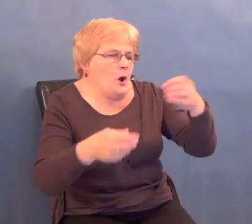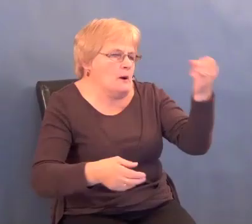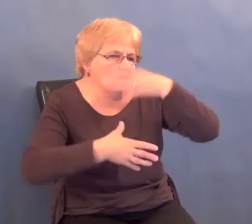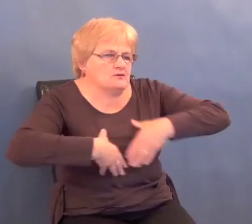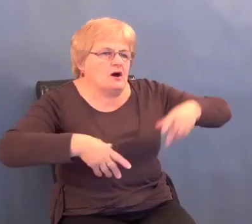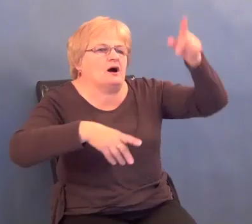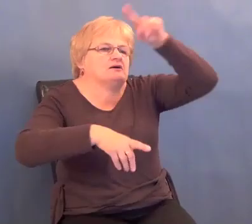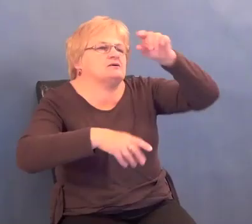Nie wolno się opalać w biustonoszu.